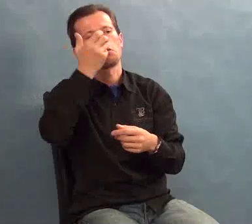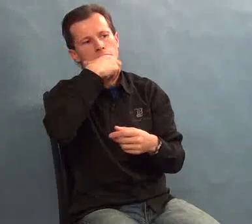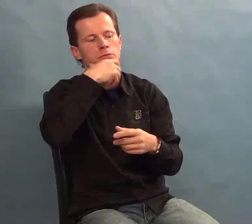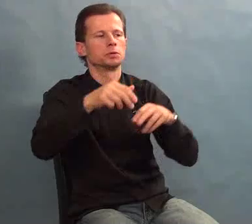Idą dalej.